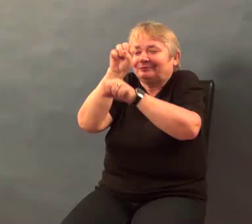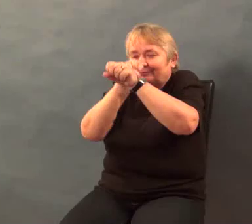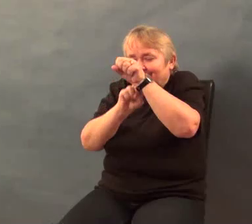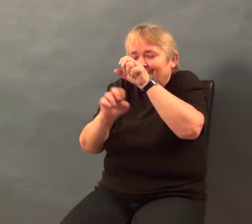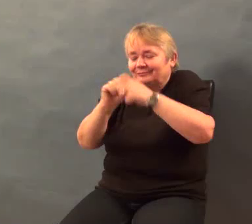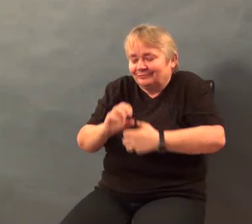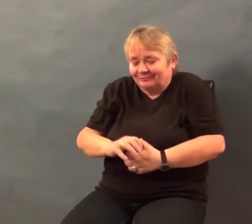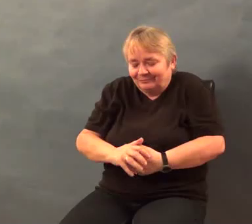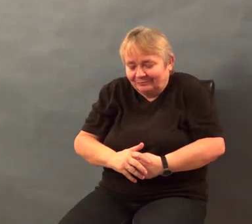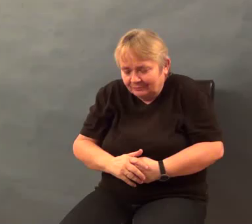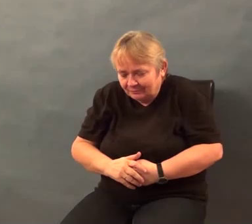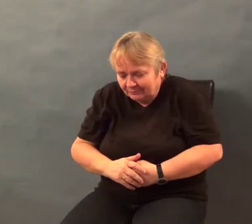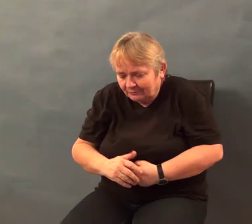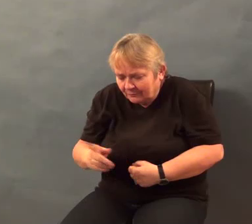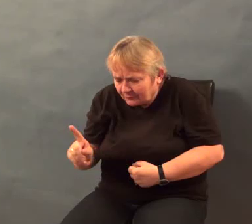Staje na dole zaskoczony i zaczyna liczyć kosze.